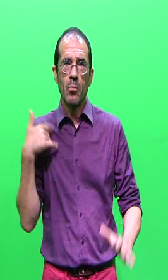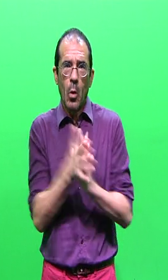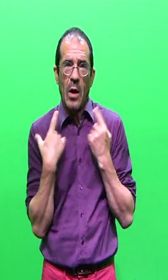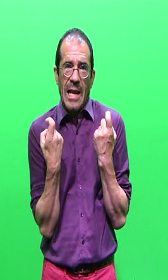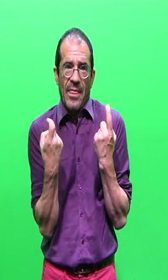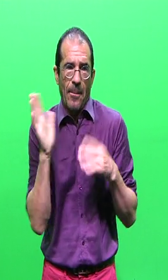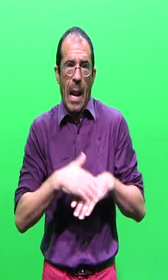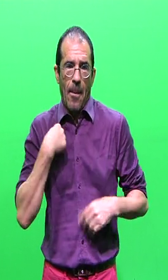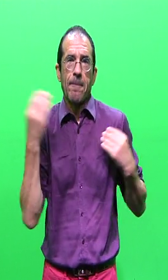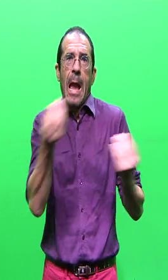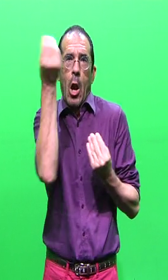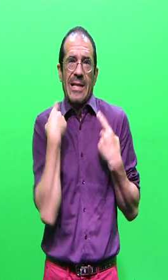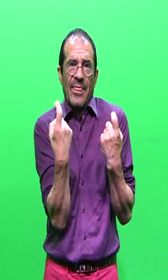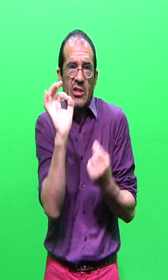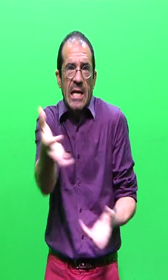Perquè ho necessito, per estar millor, ho necessito!